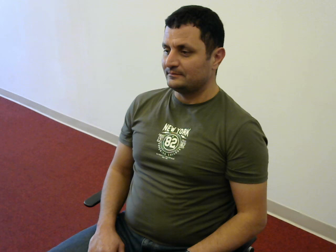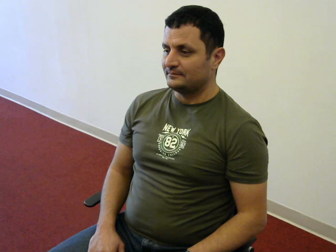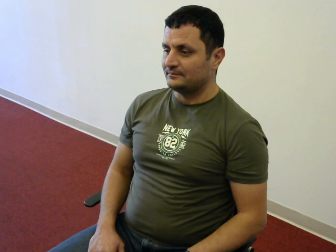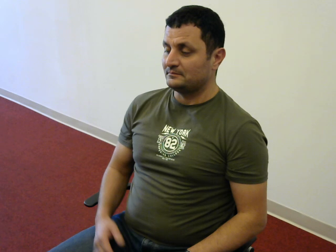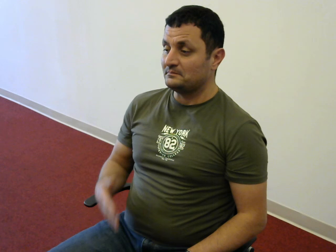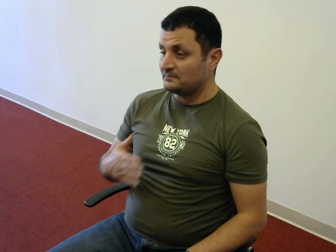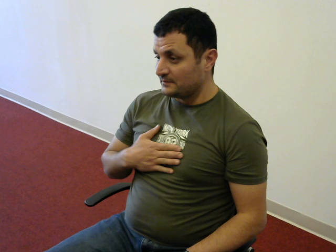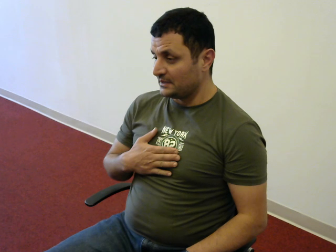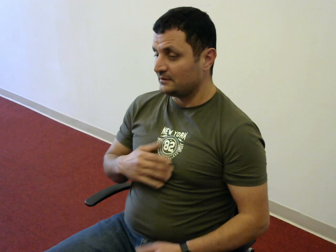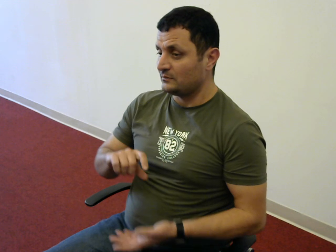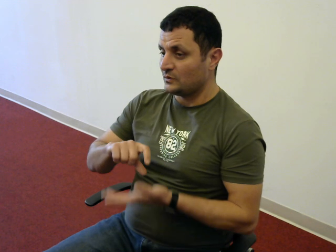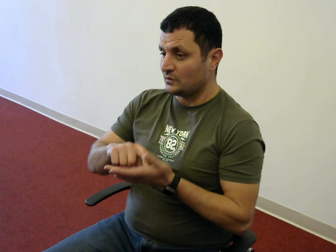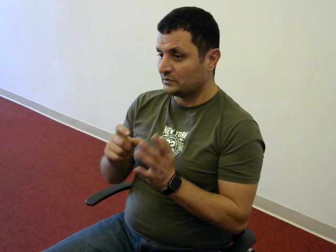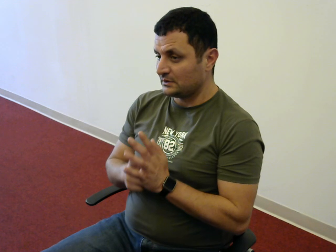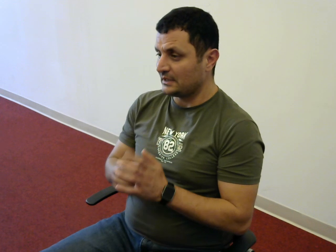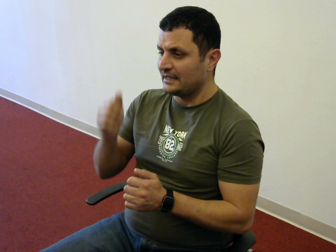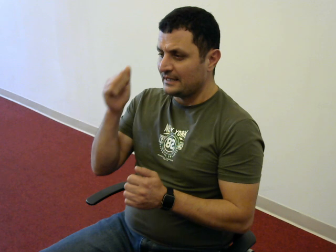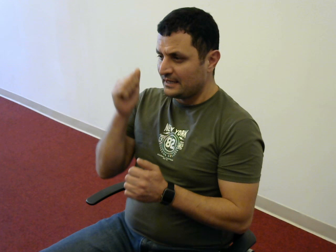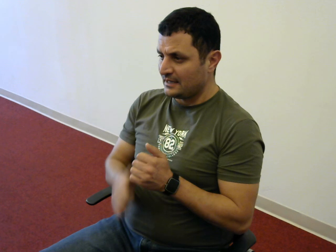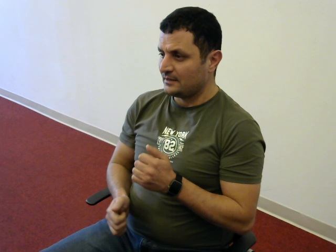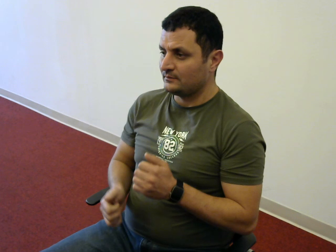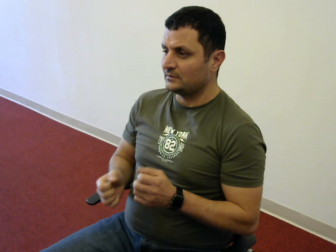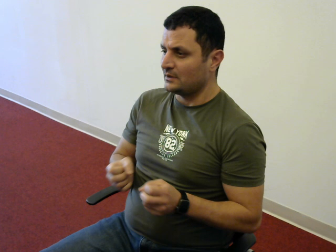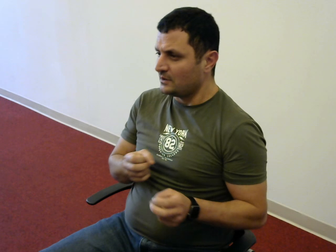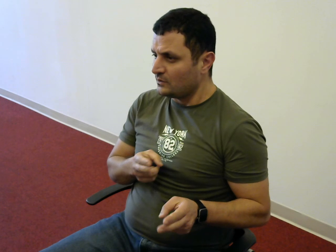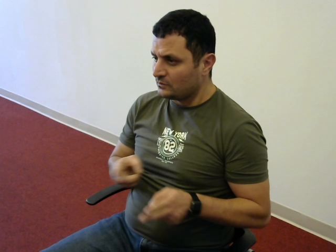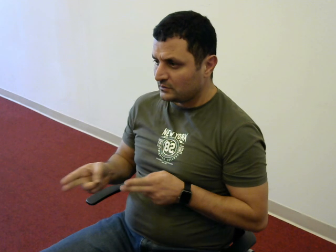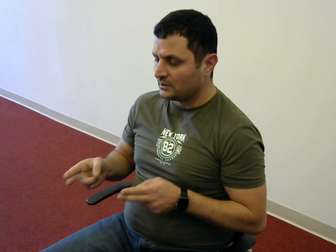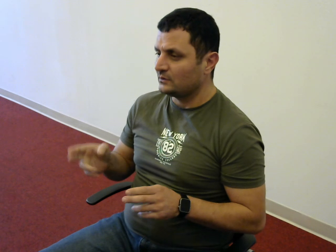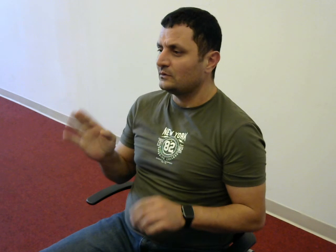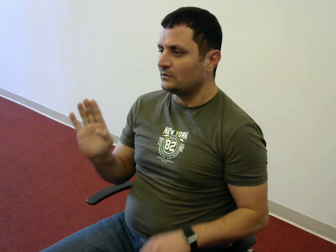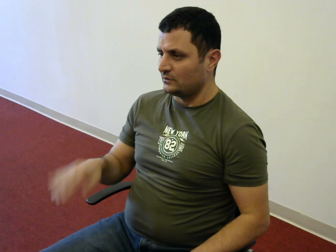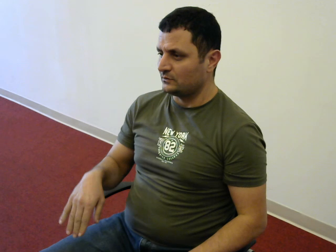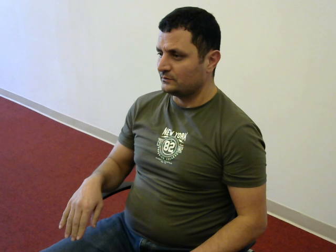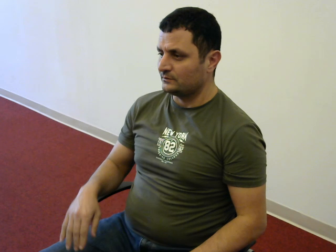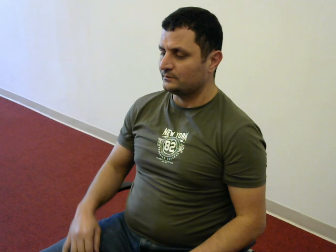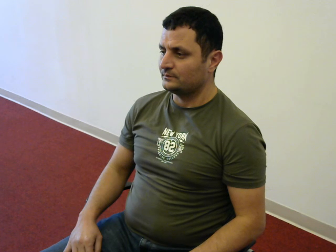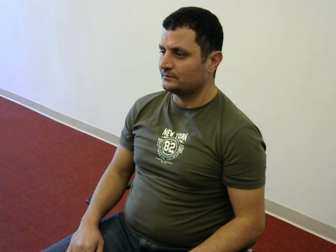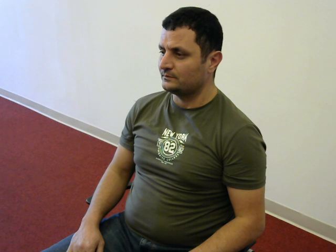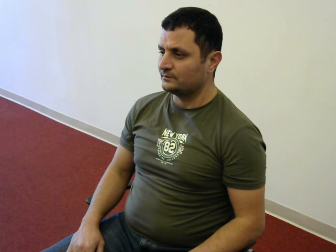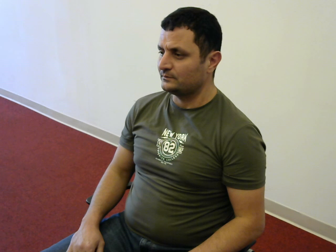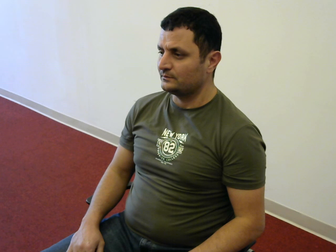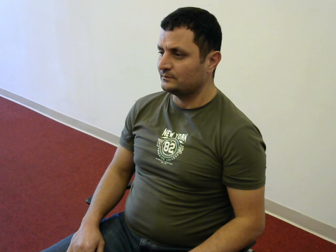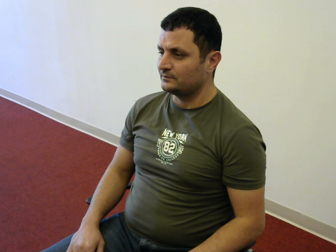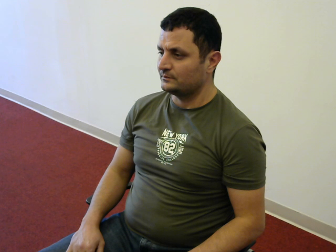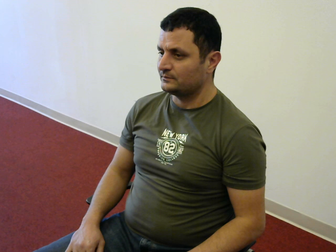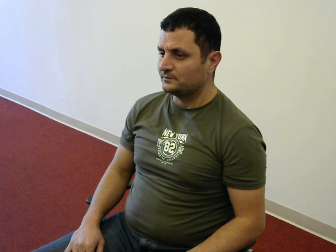Mənim otağım həmişə səliqəli olur